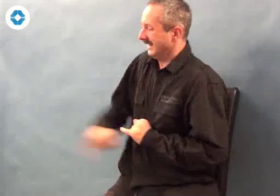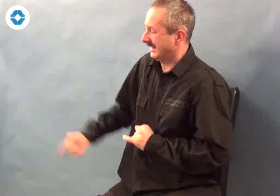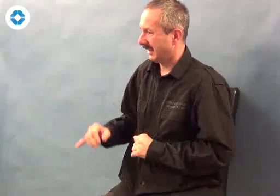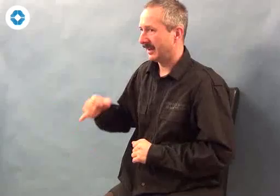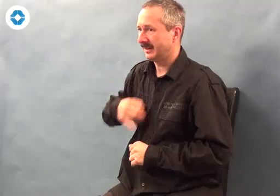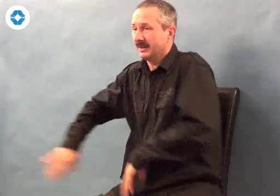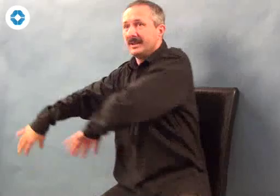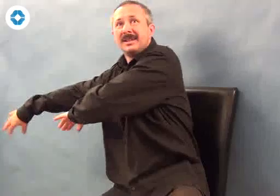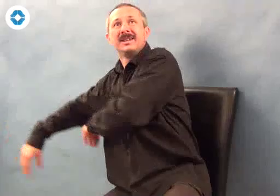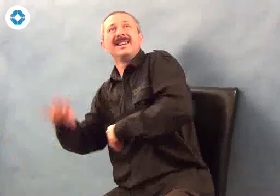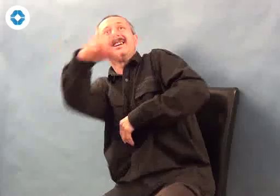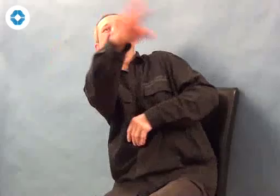Syn odchodzi od niego i macha do niego ręką.